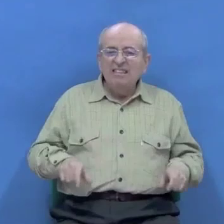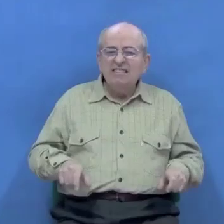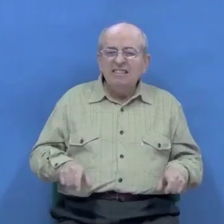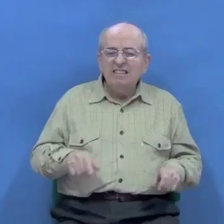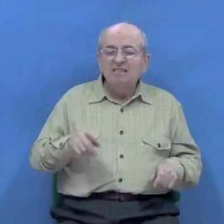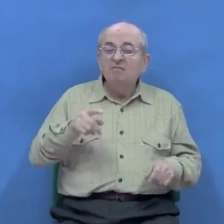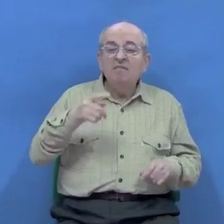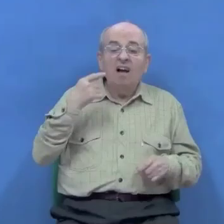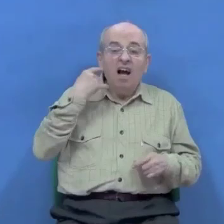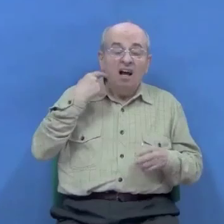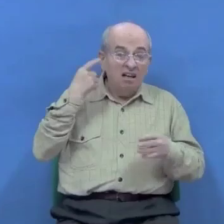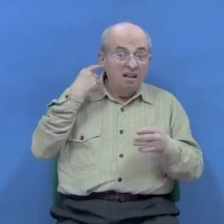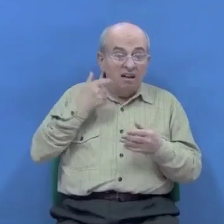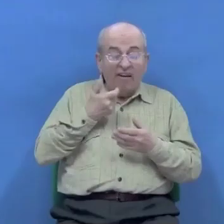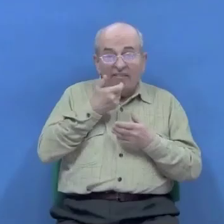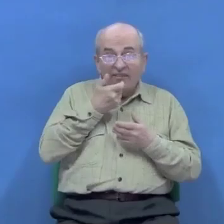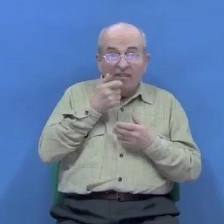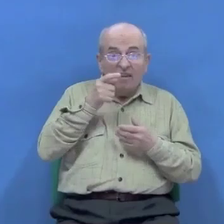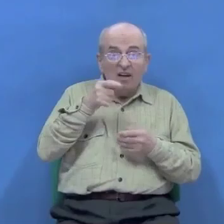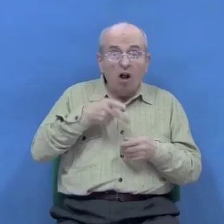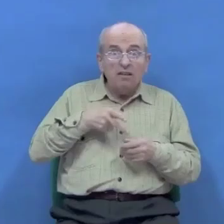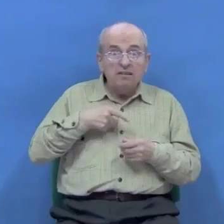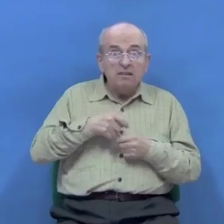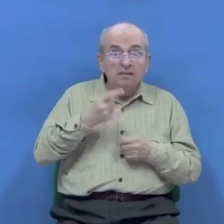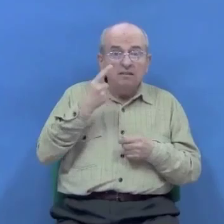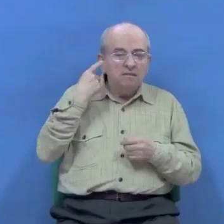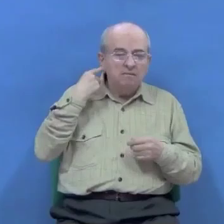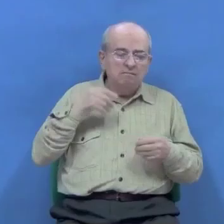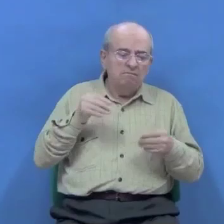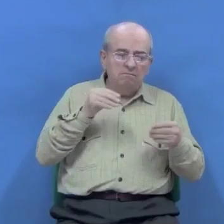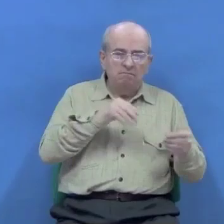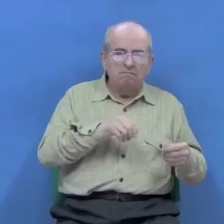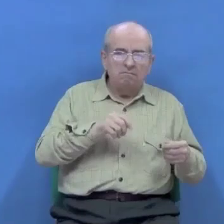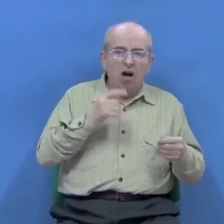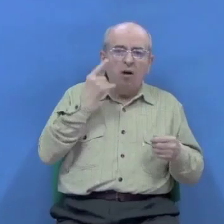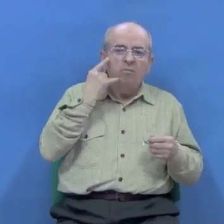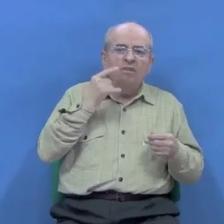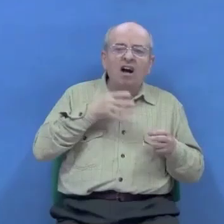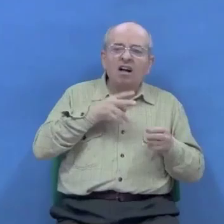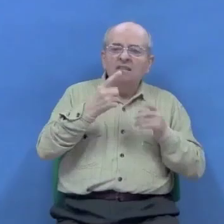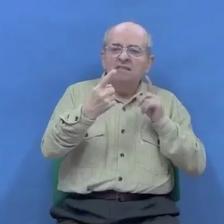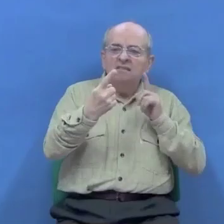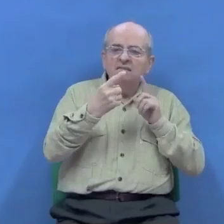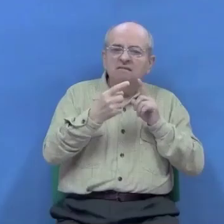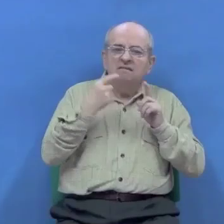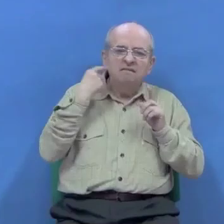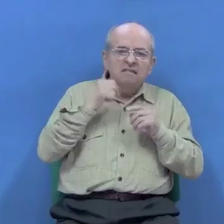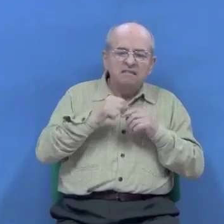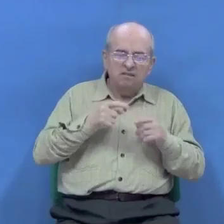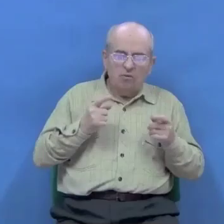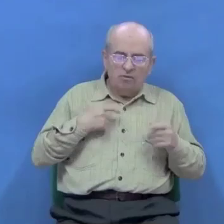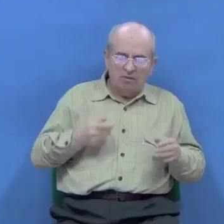Trzeba ją zdjąć z torów po usłyszeniu informacji przez telefon komórkowy o nadjeżdżającym pociągu.